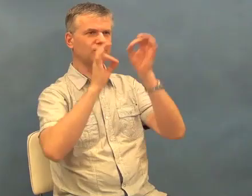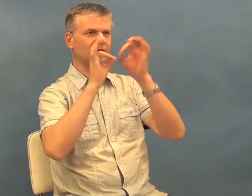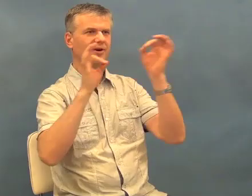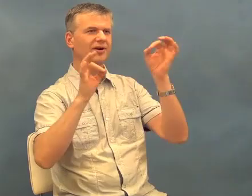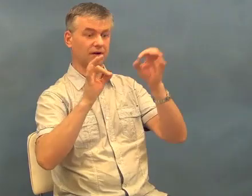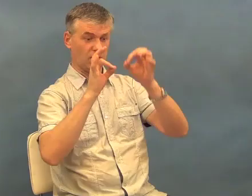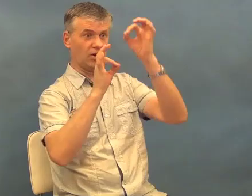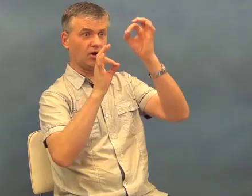Procent.